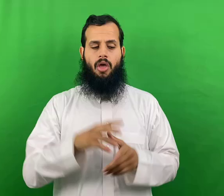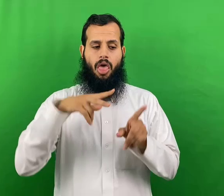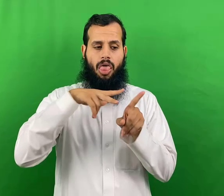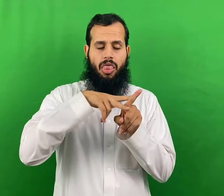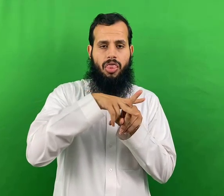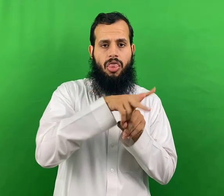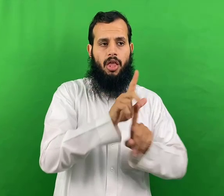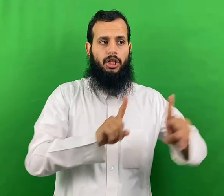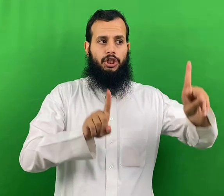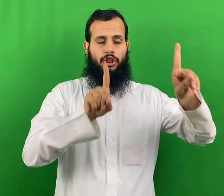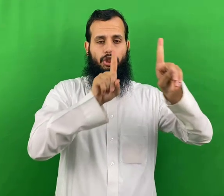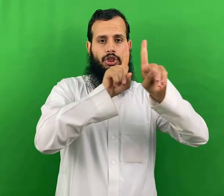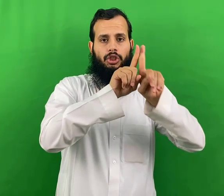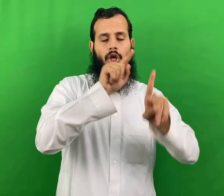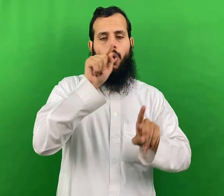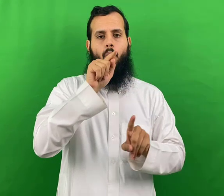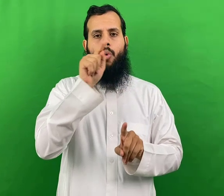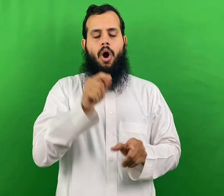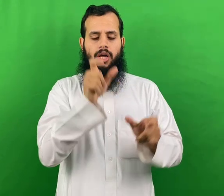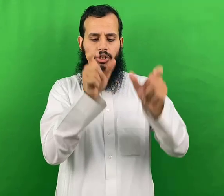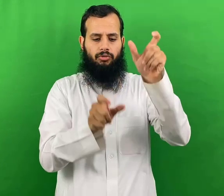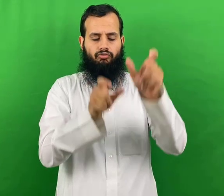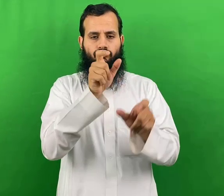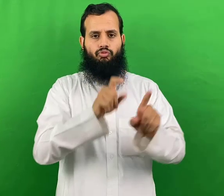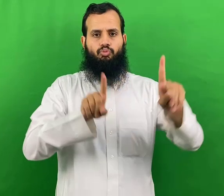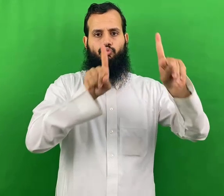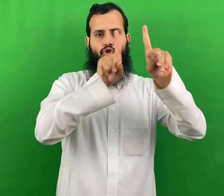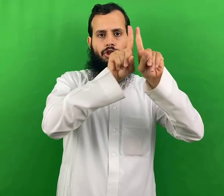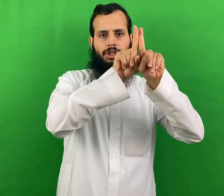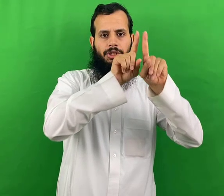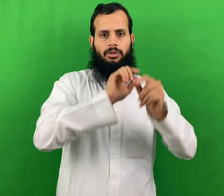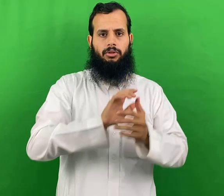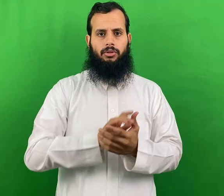أذل الشرك والمشركين